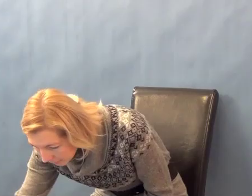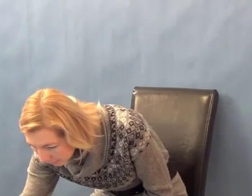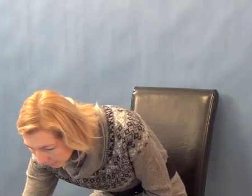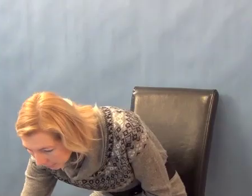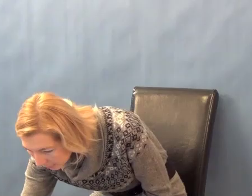Moment.